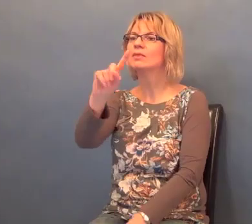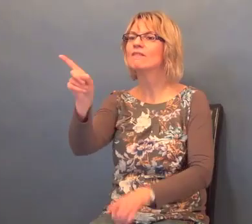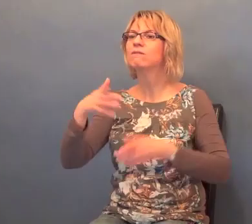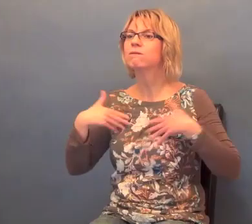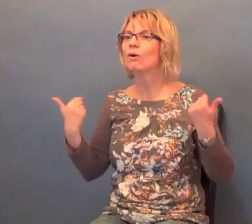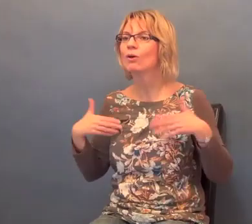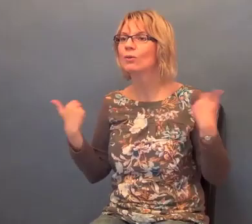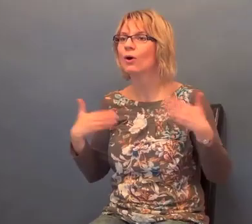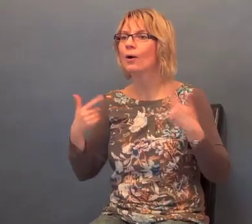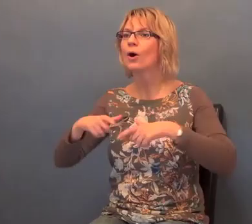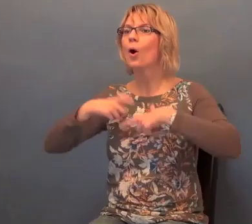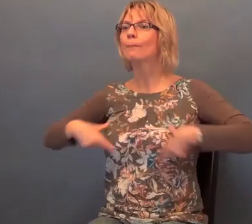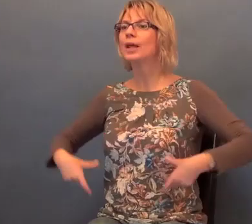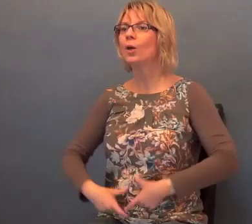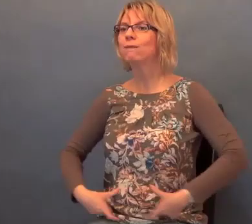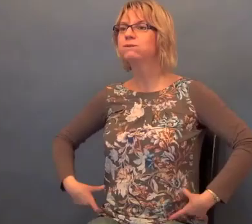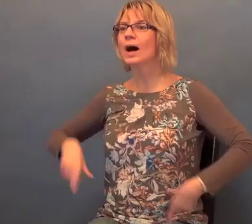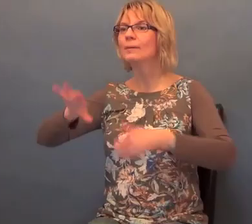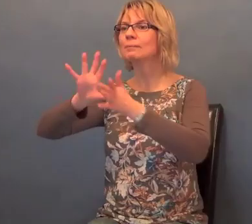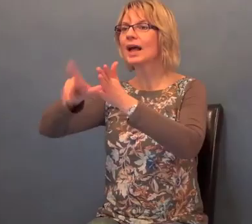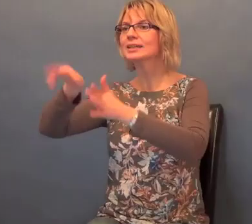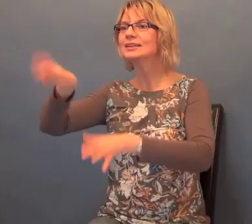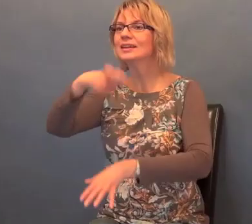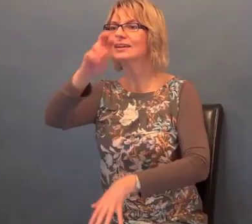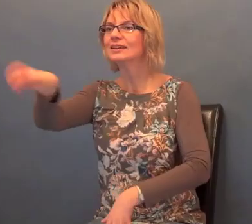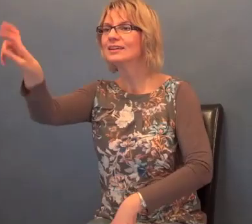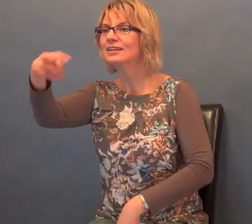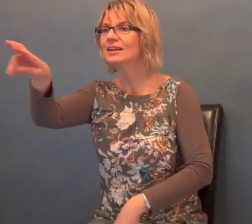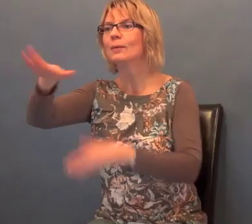Nie wolno się rozbierać i chodzić w kąpielówkach po mieście.